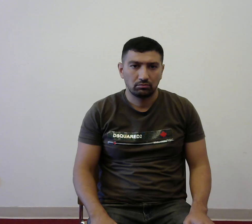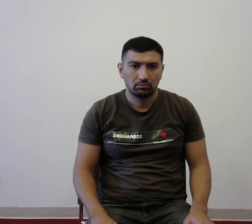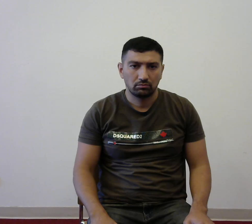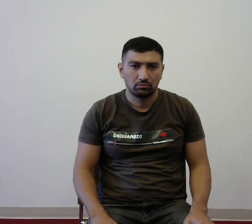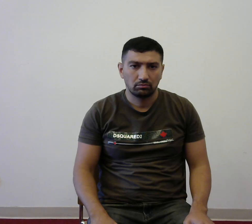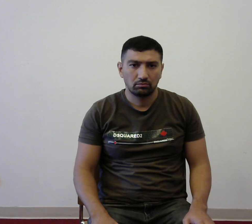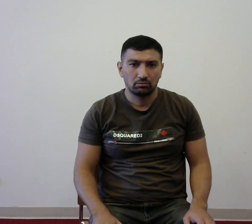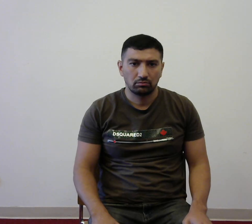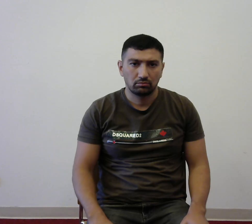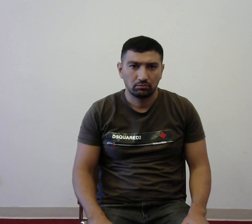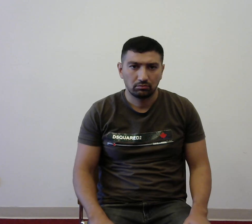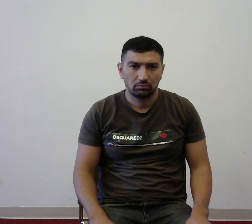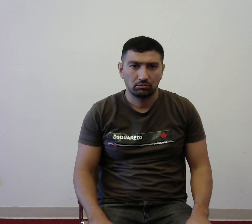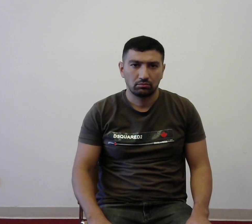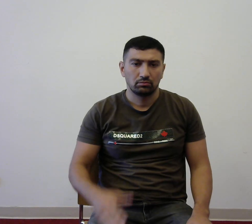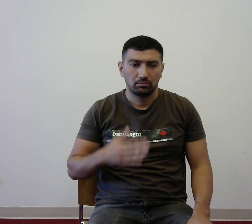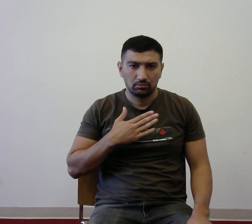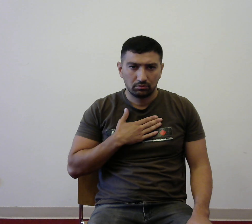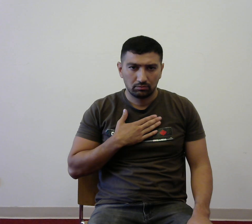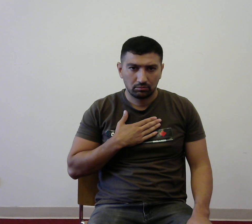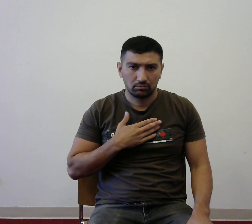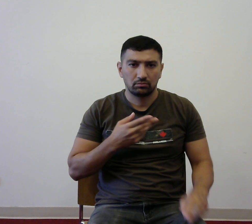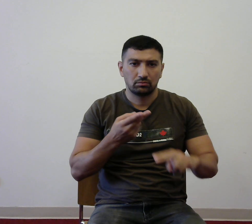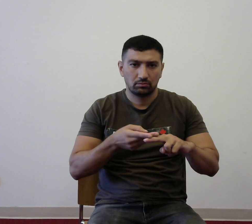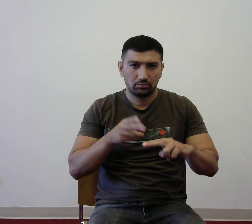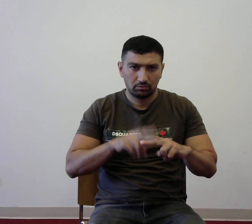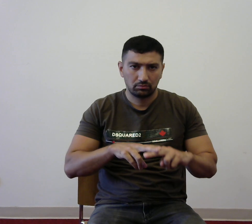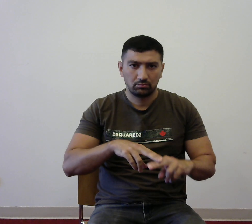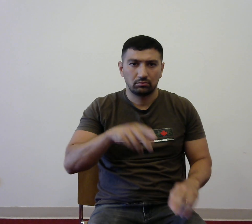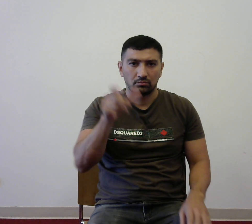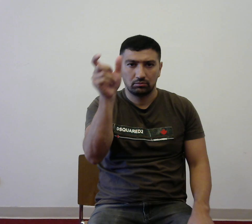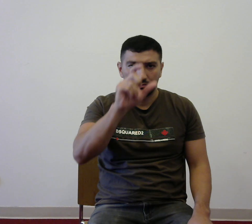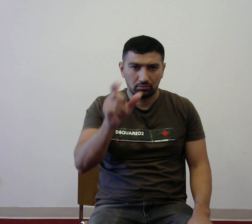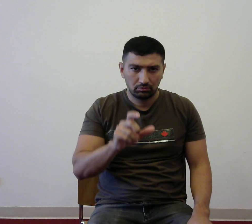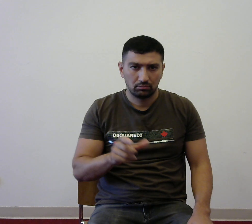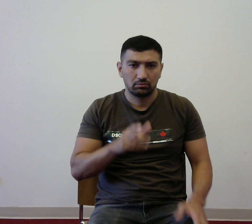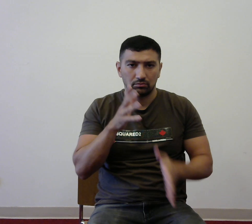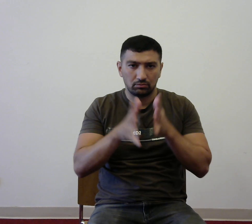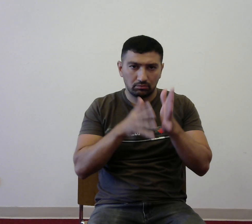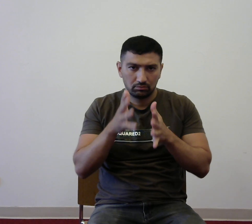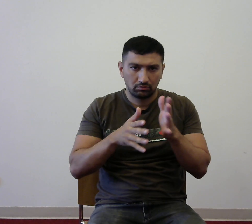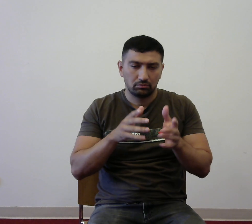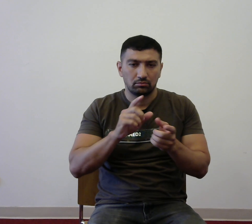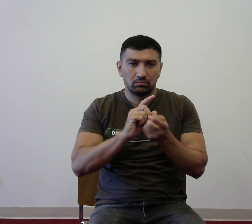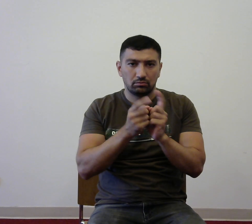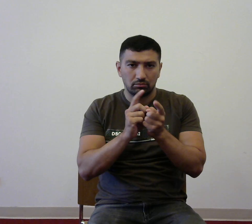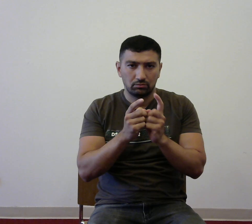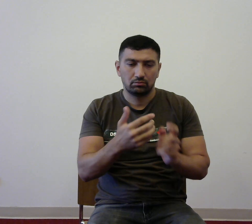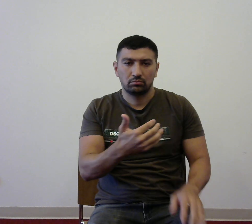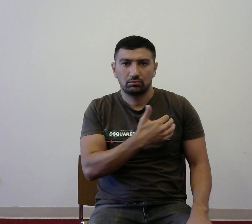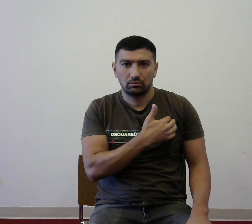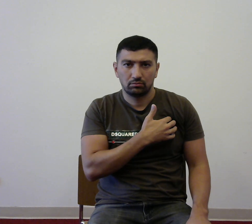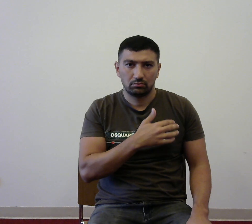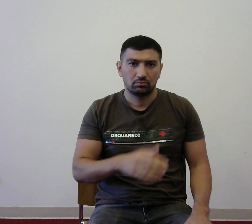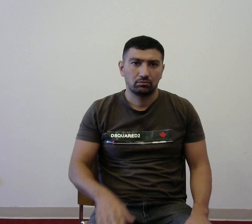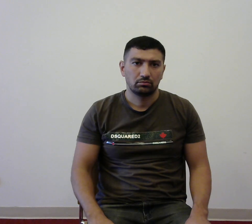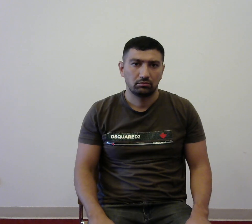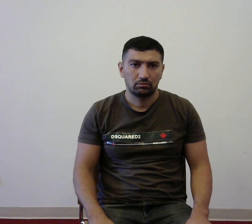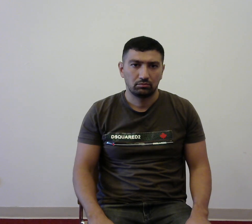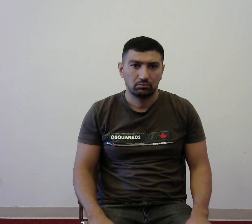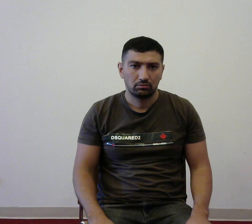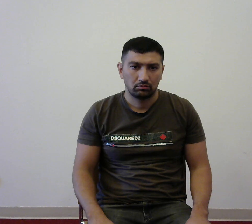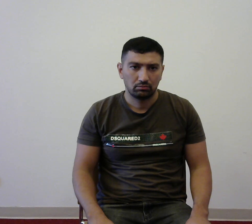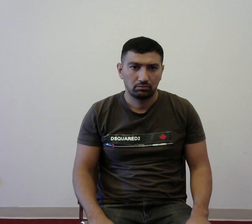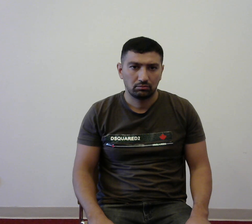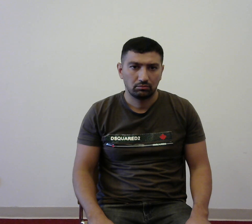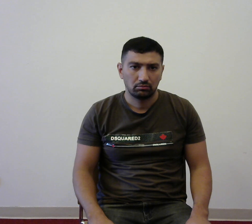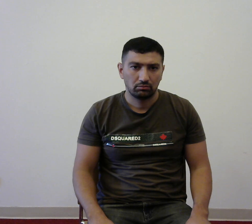Mən bu əsərin surdotərcüməsini istəyirəm